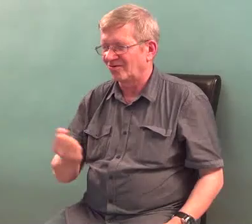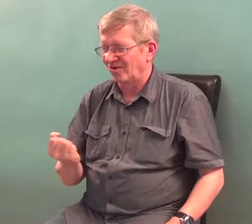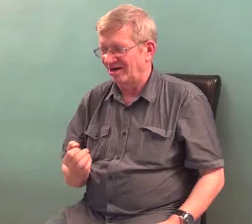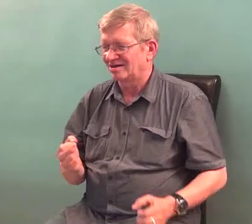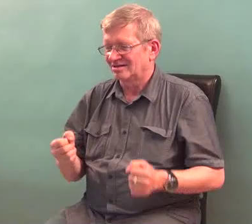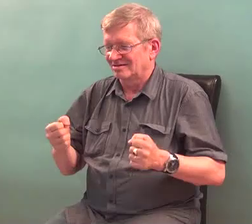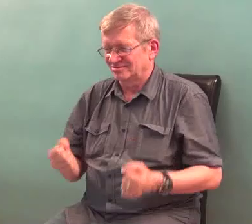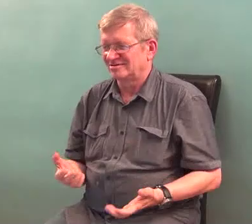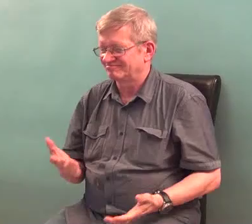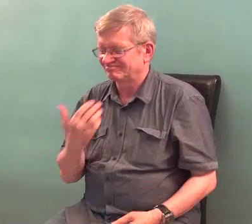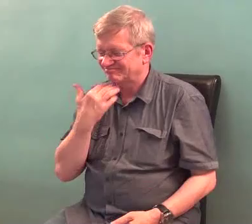A teraz ciężko, nie lubię.